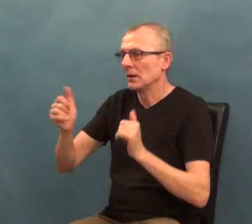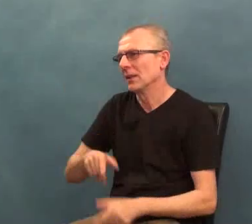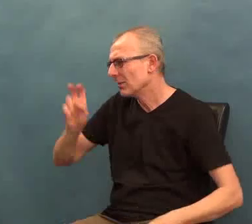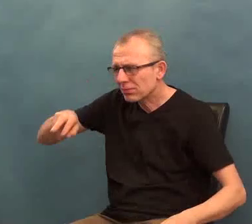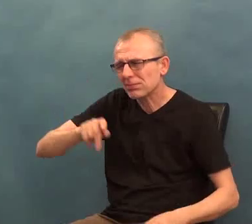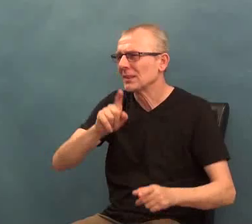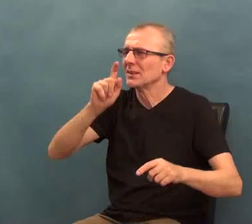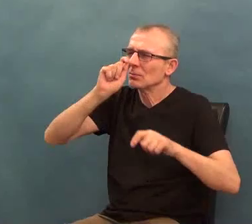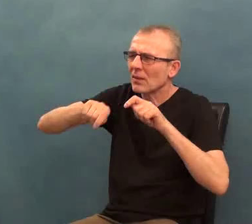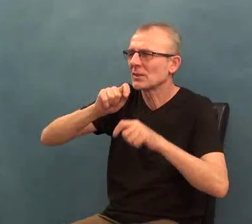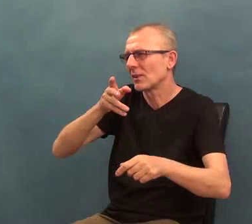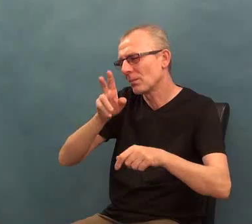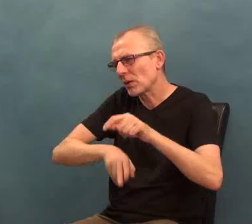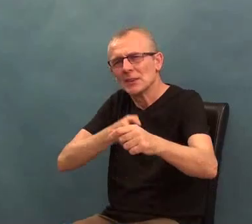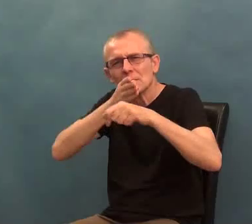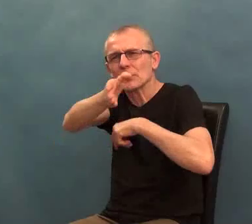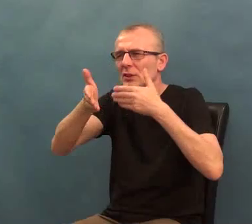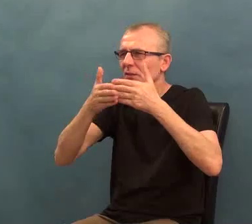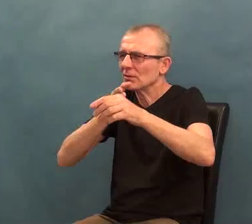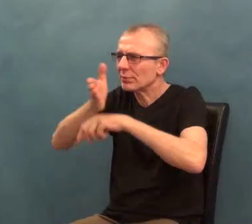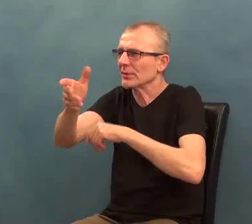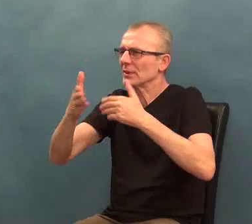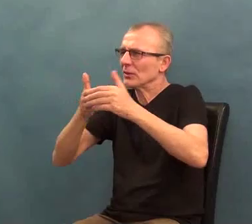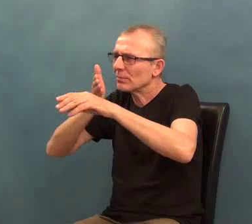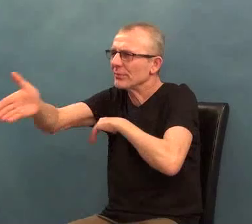Policja poszła sprawdzić każde drzwi.